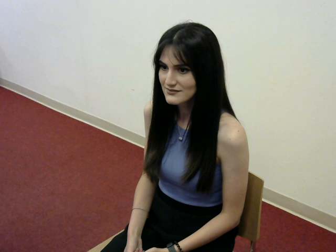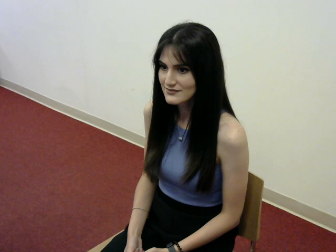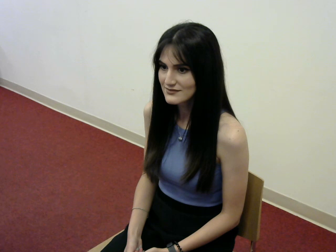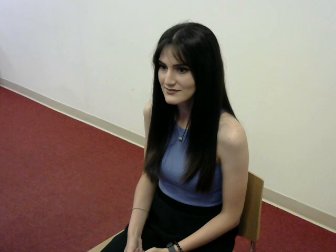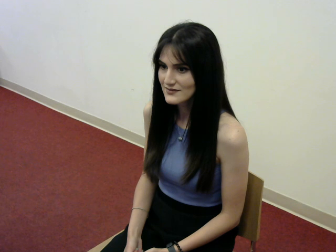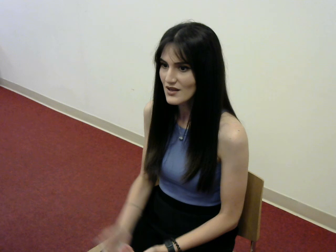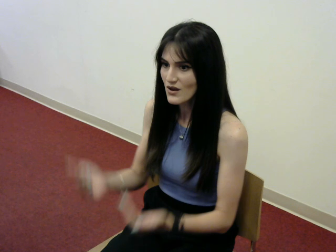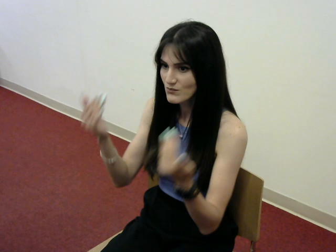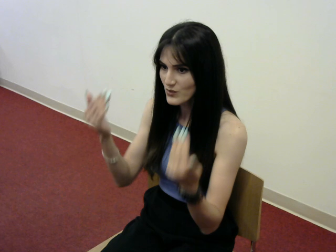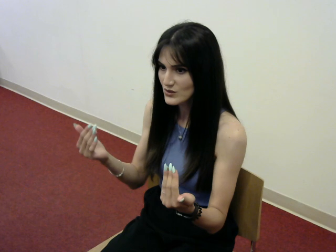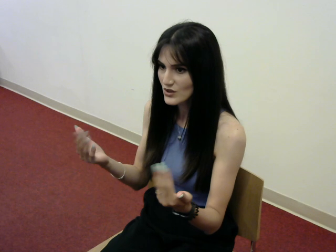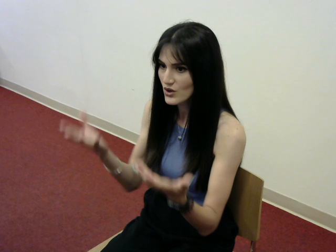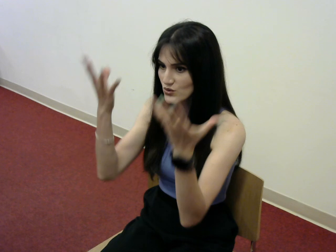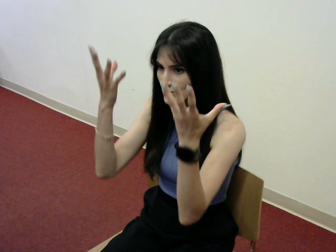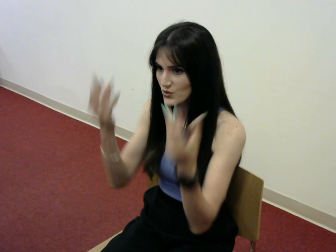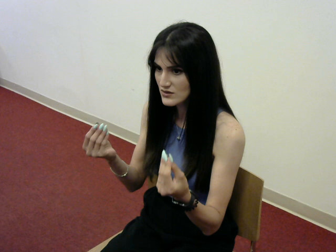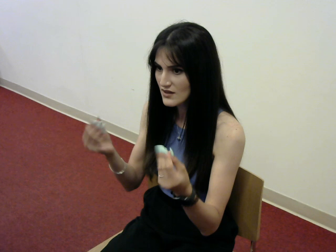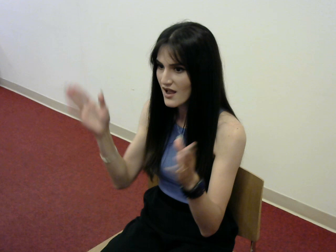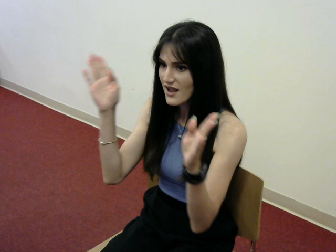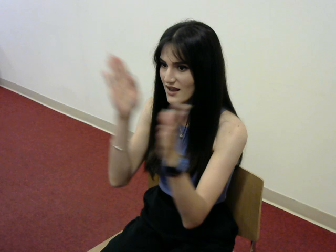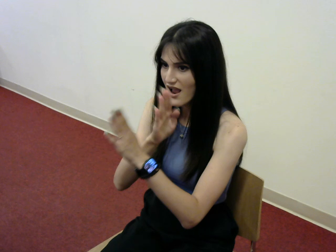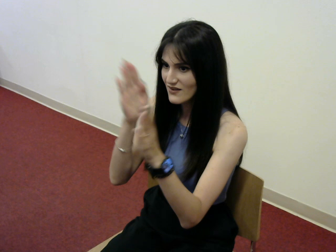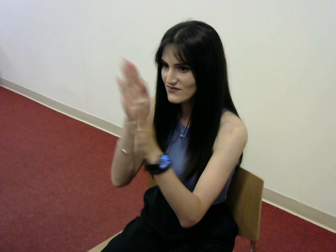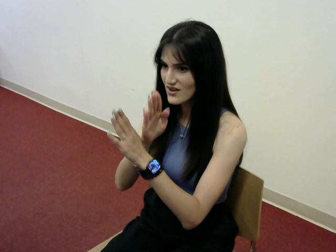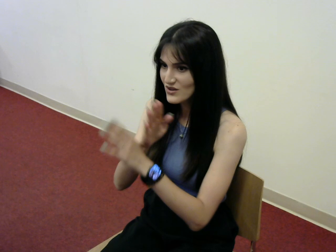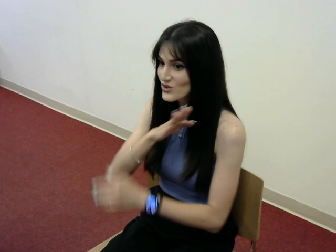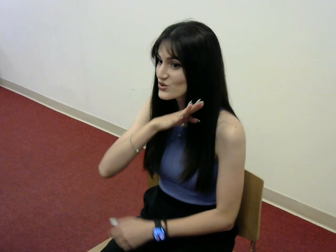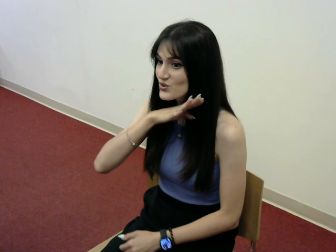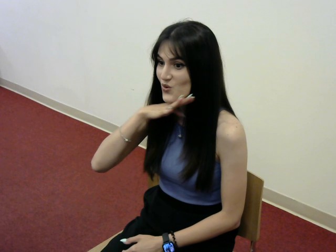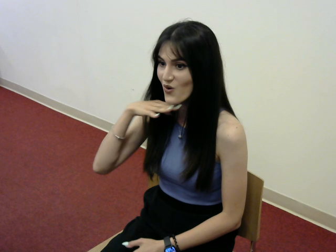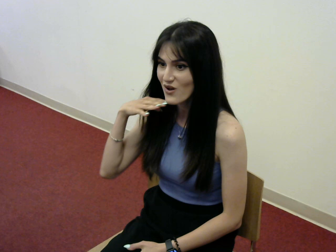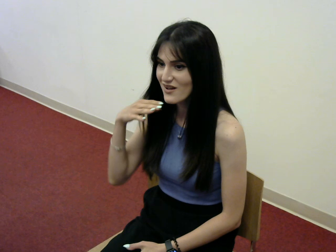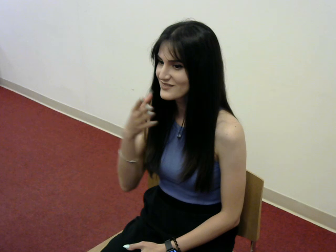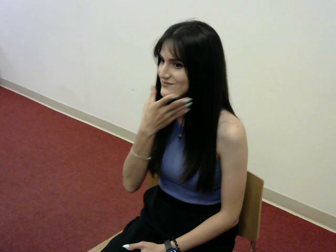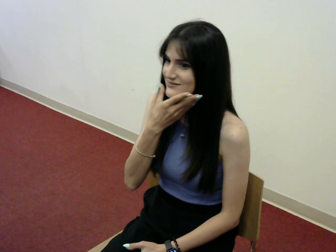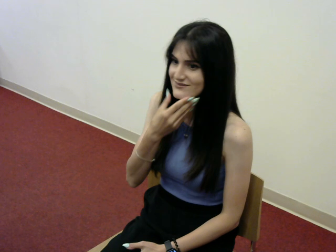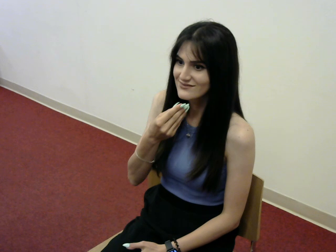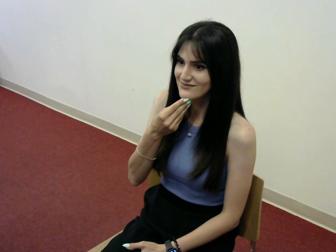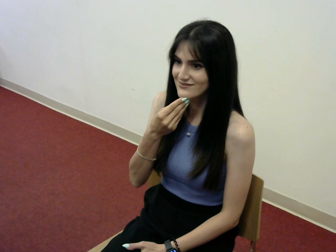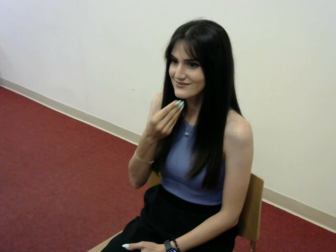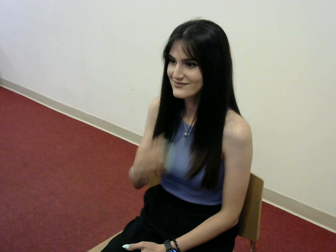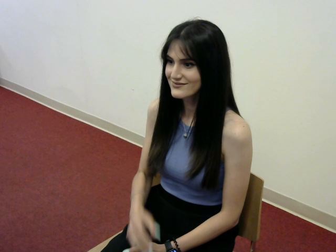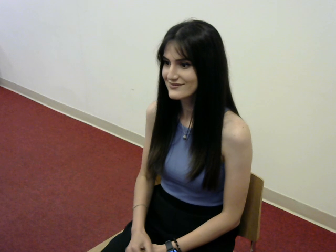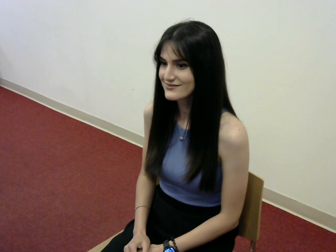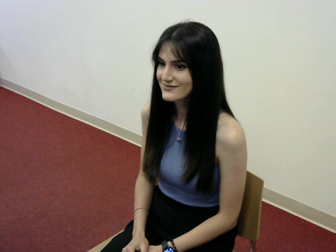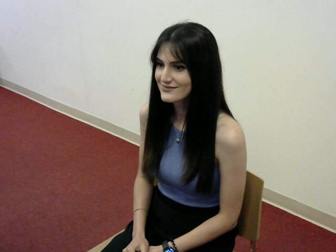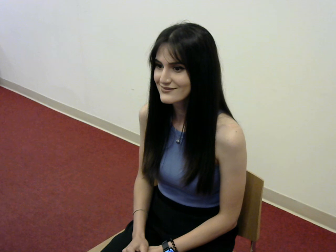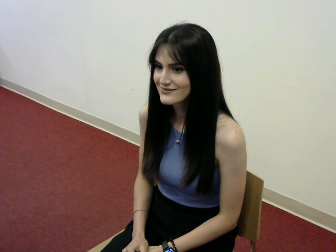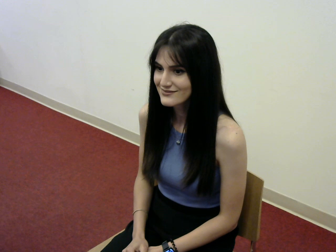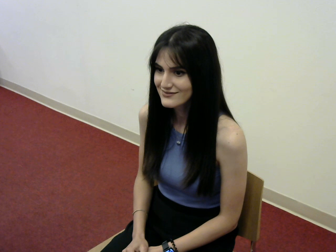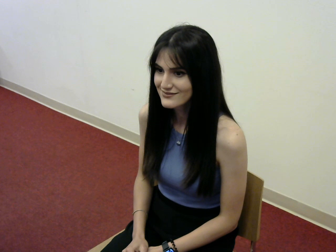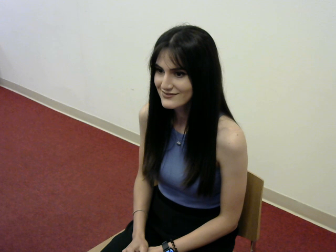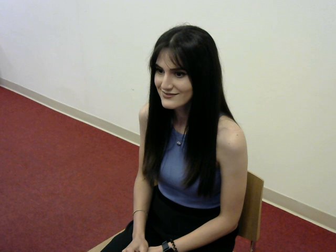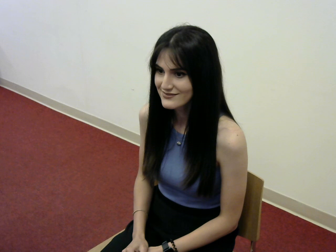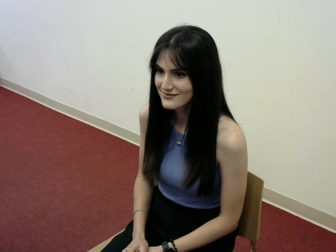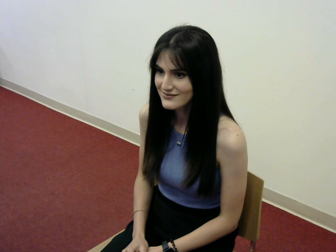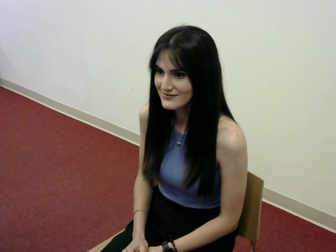Bu gün hava çox gözəldir